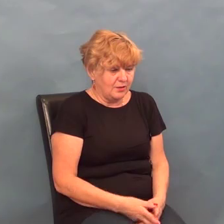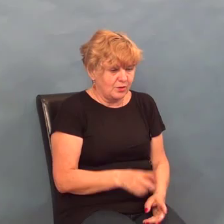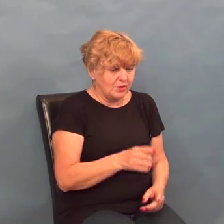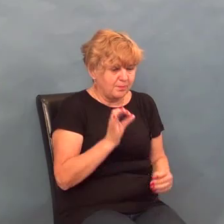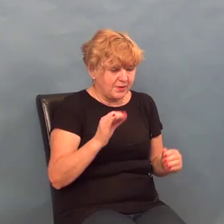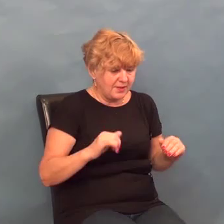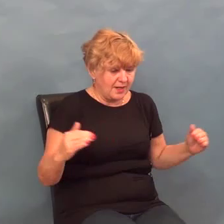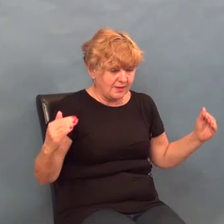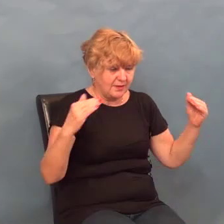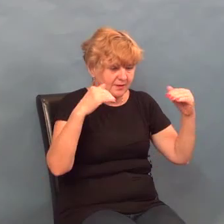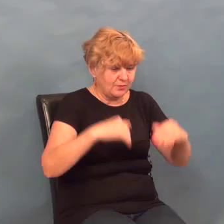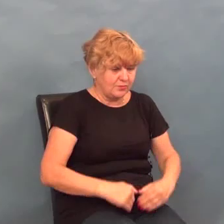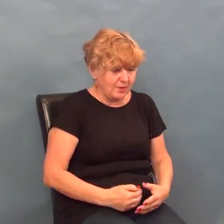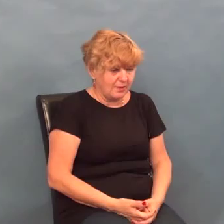Specjalna, stroma przepaść.